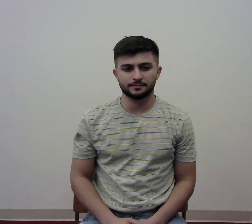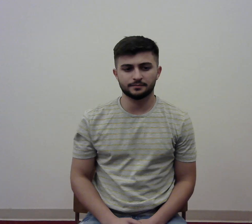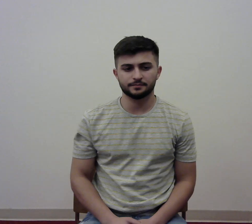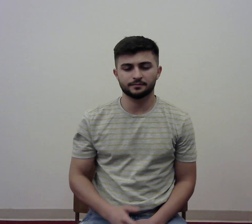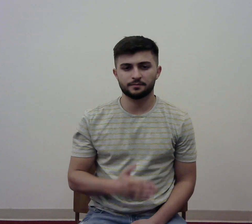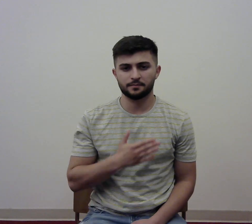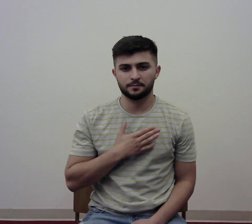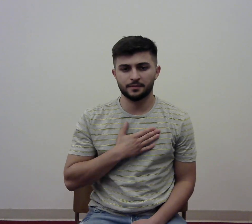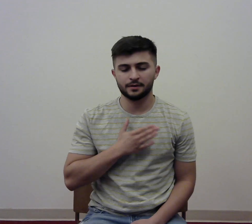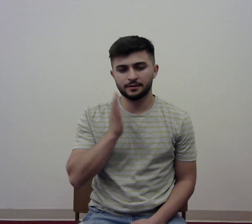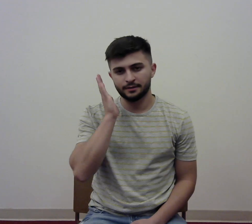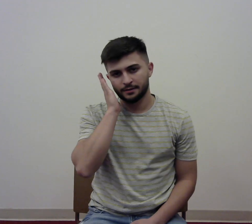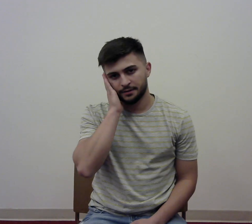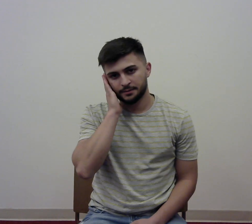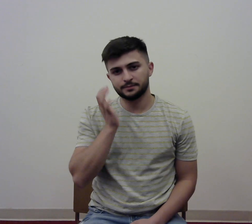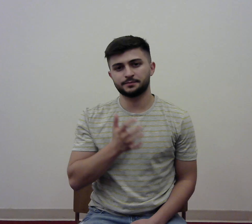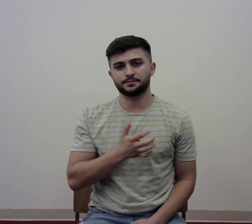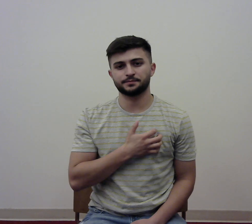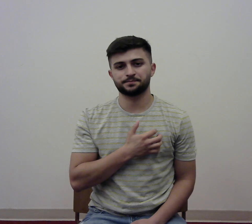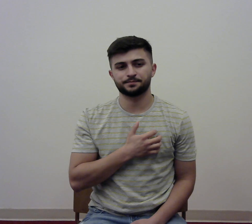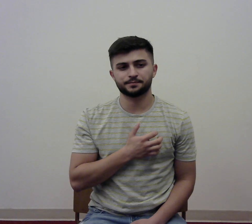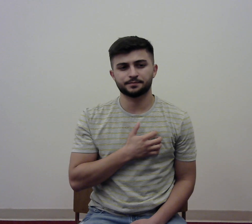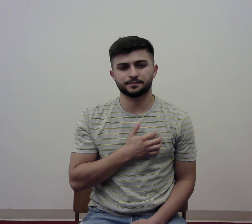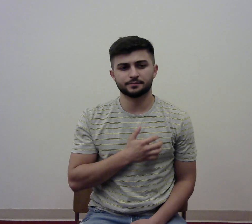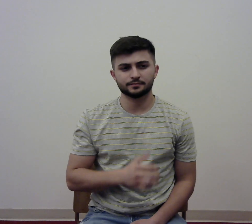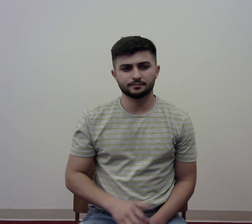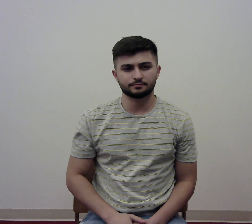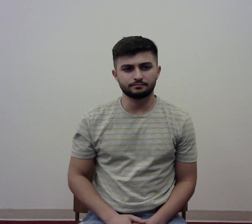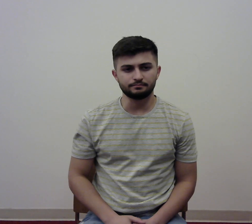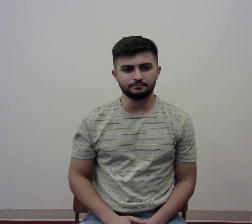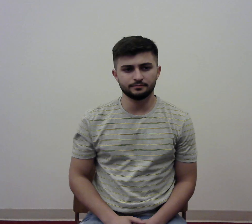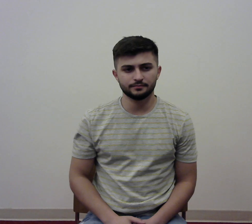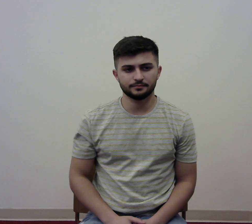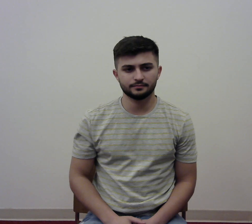Mən yatmaq istəyirəm